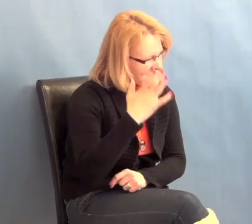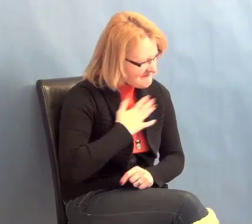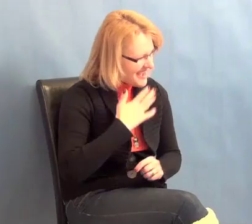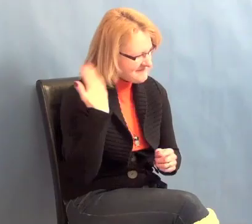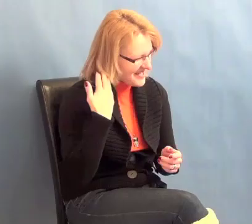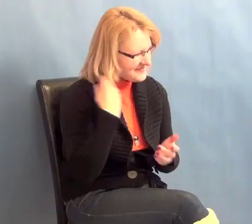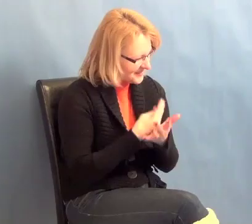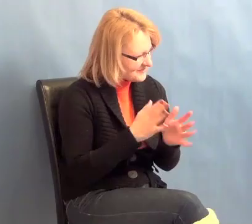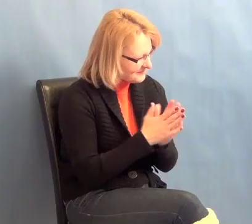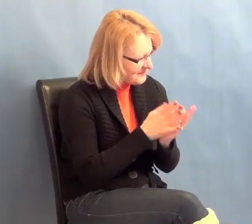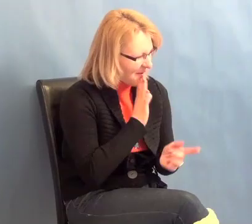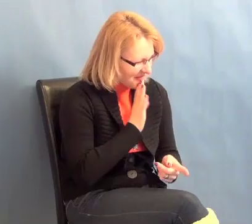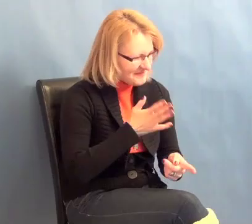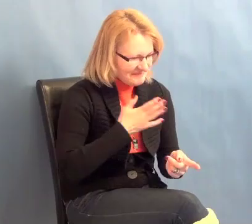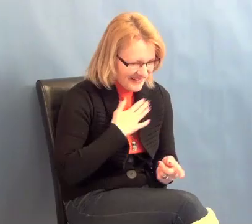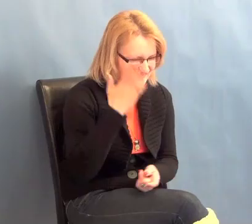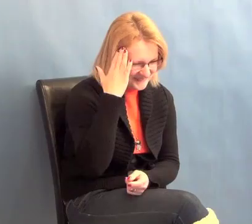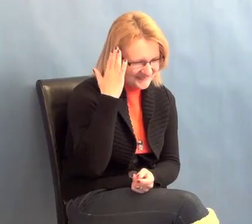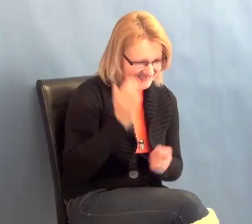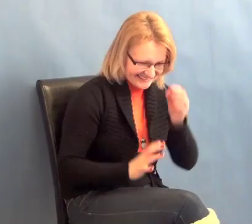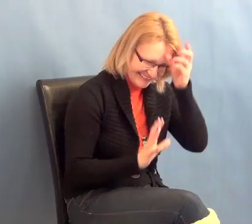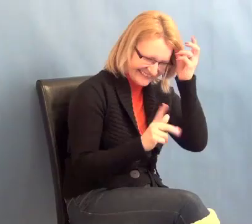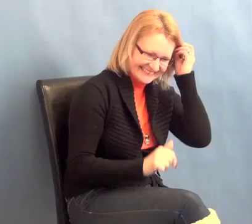Wiem, kupiłam dawno temu podobną książkę.